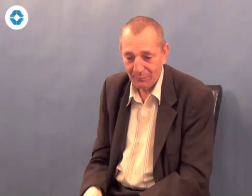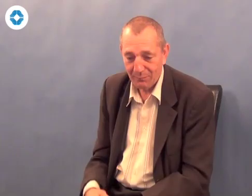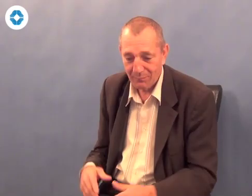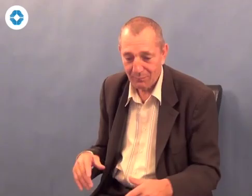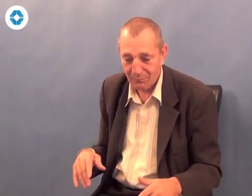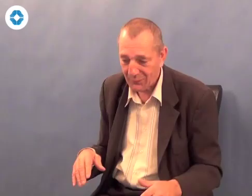Ptak.